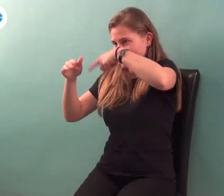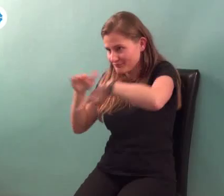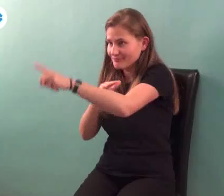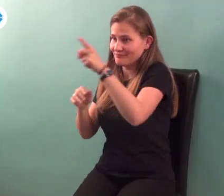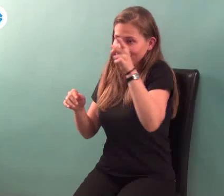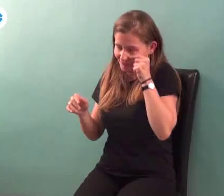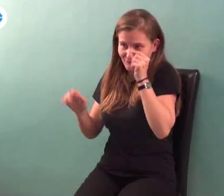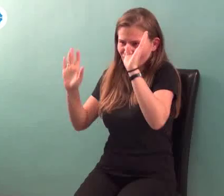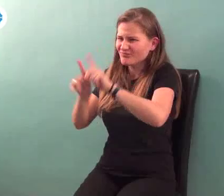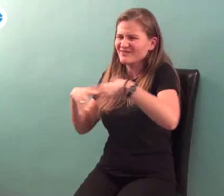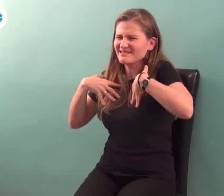Poszedł spać, był bardzo zmęczony